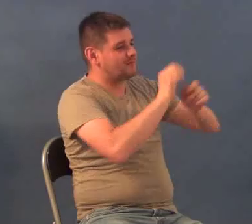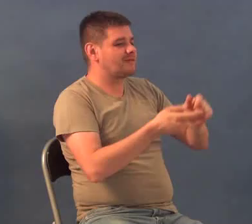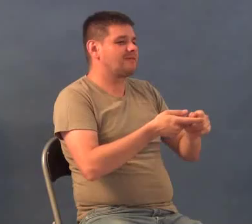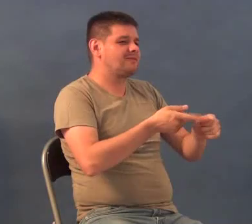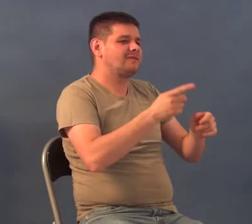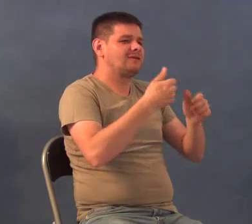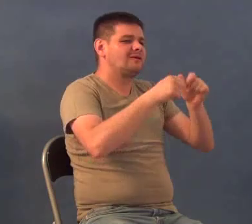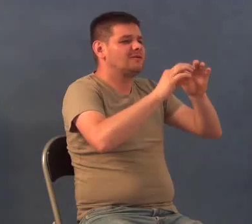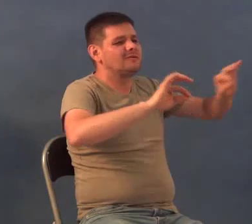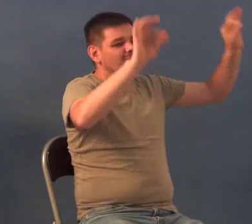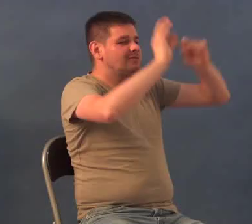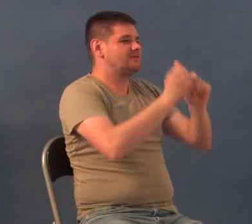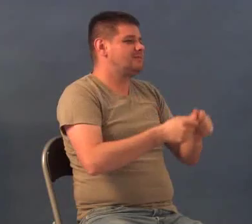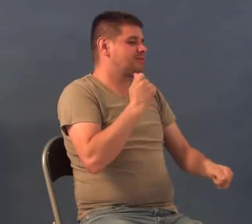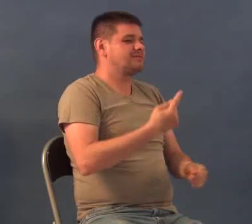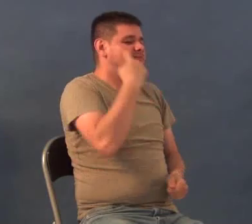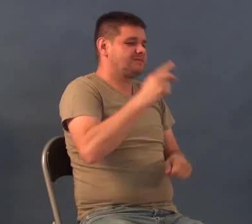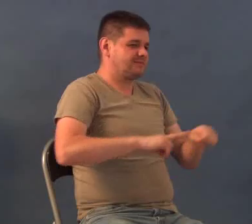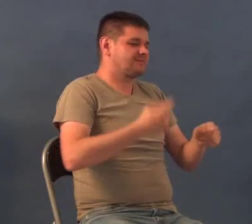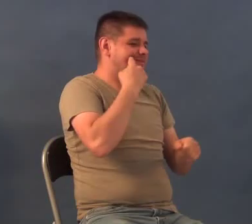I strzela kitem w tył i trafia nim w twarz policjanta.